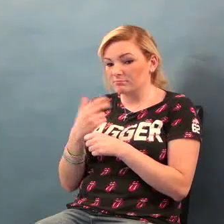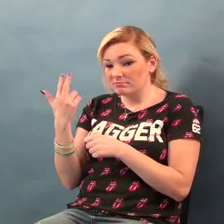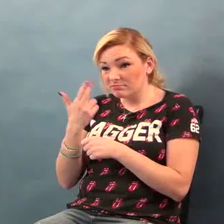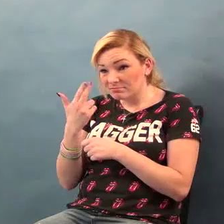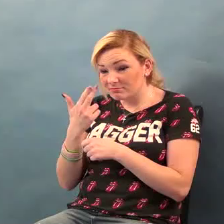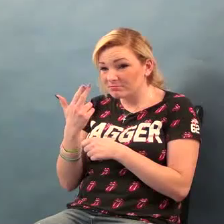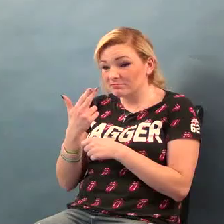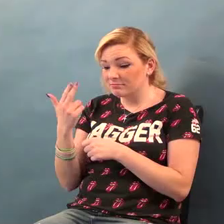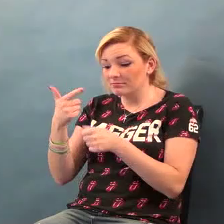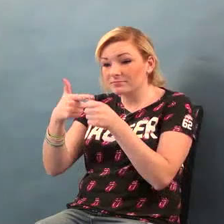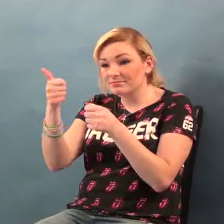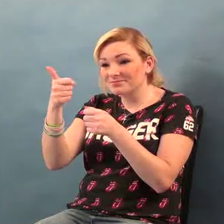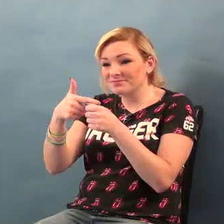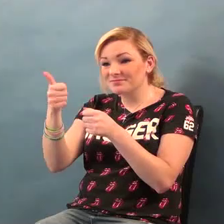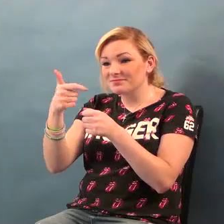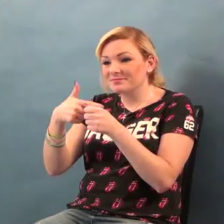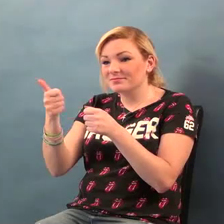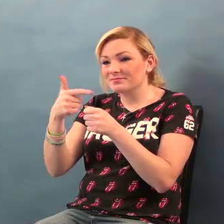Wyjeżdżam do Olsztyna.